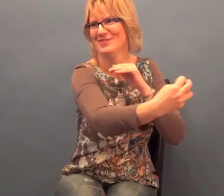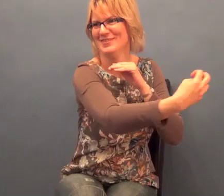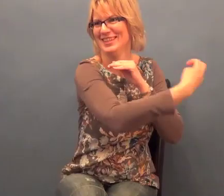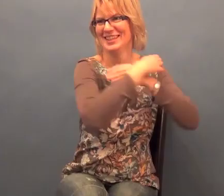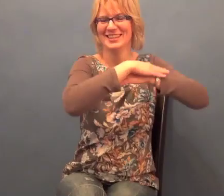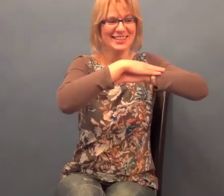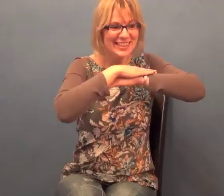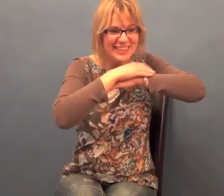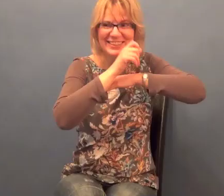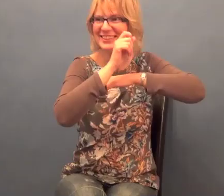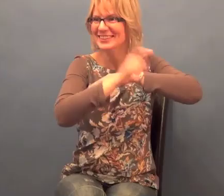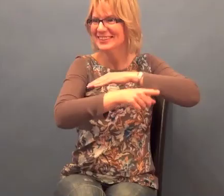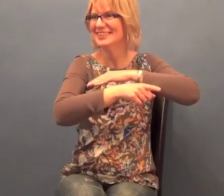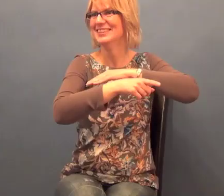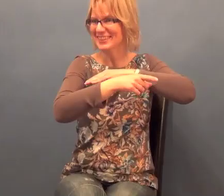Oni je obserwowali.